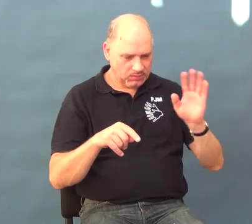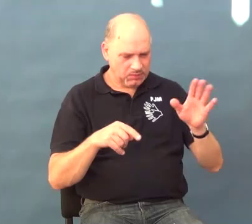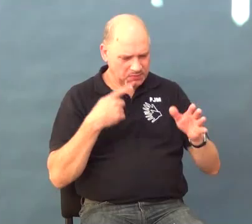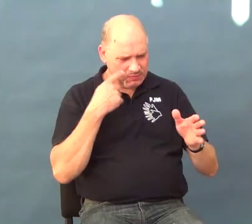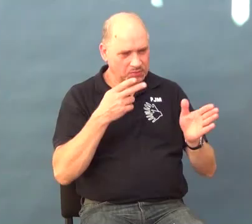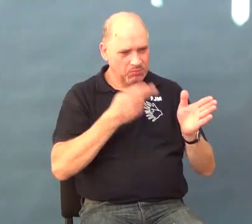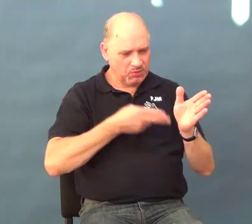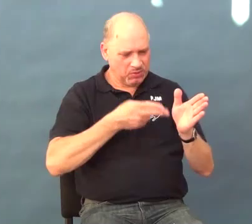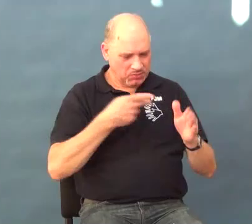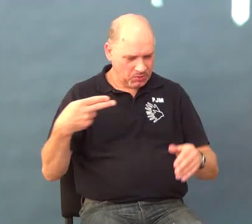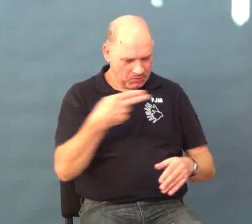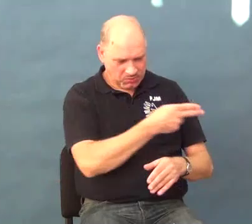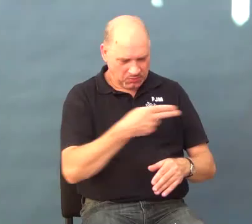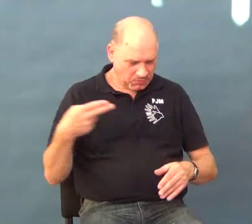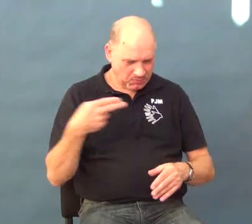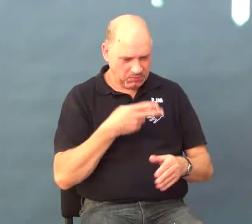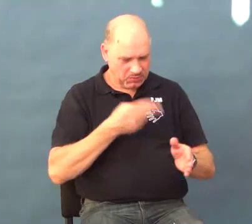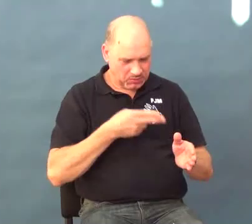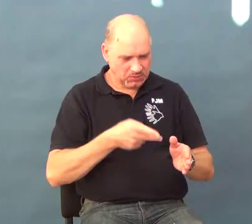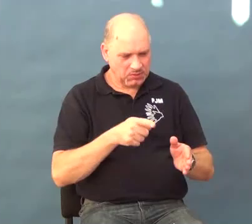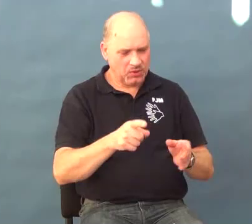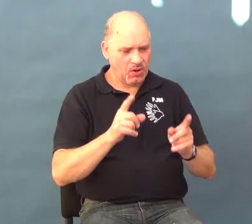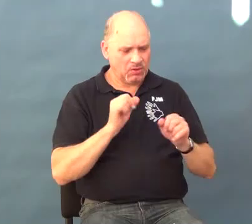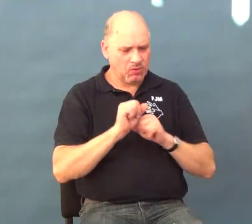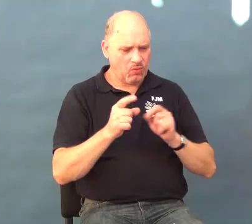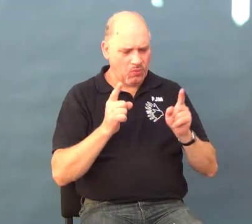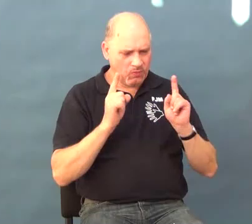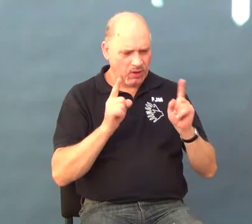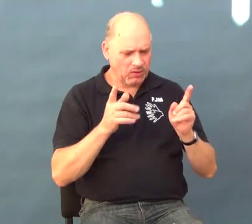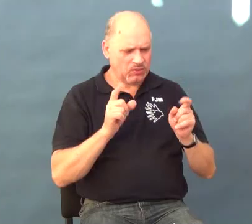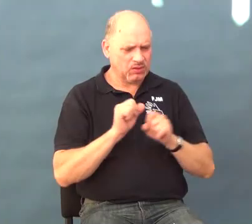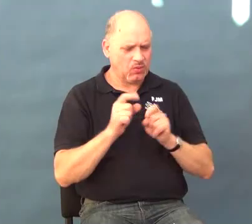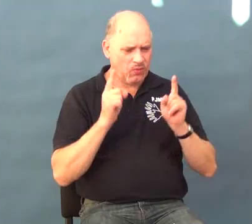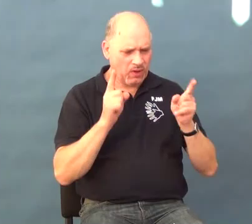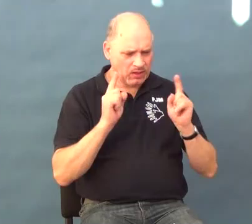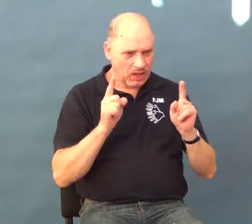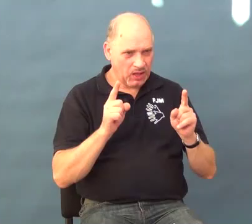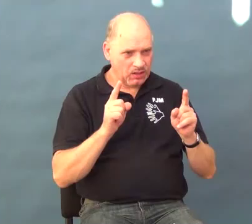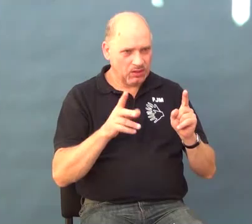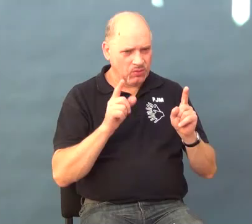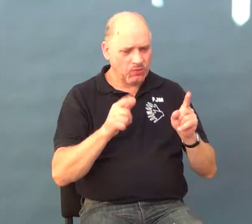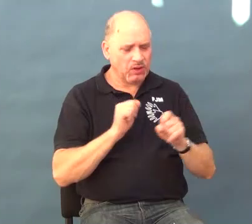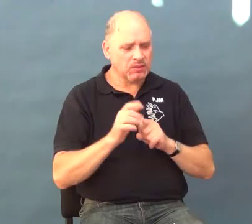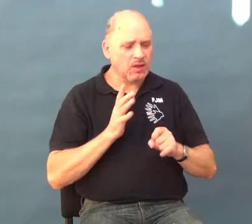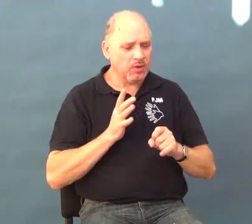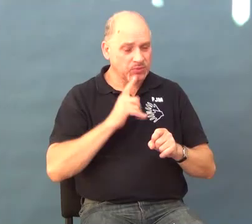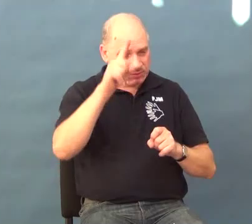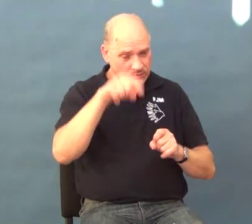Widzę nadjeżdżający pociąg i trzeba uważać na niebezpieczeństwo, mówi o tym znak z wykrzyknikiem.